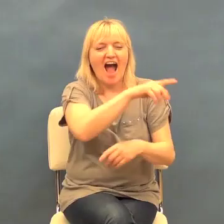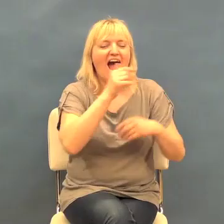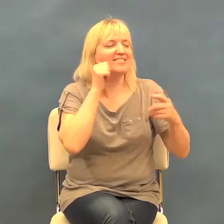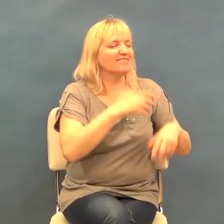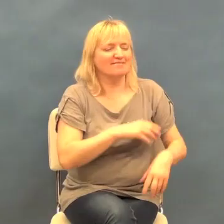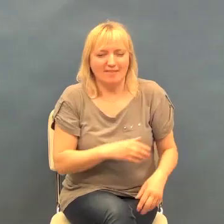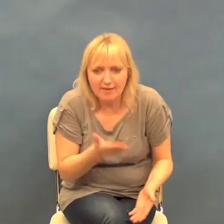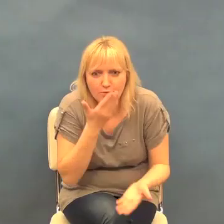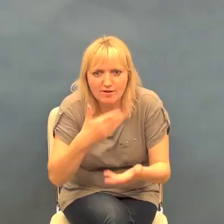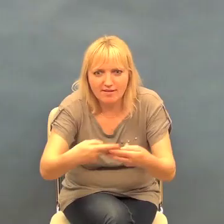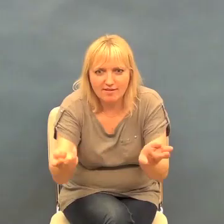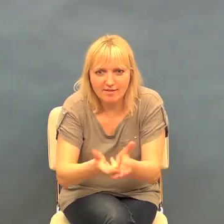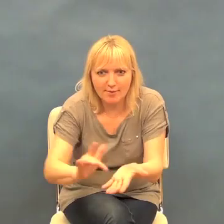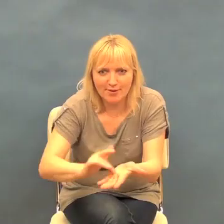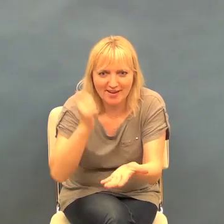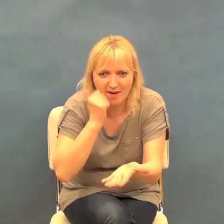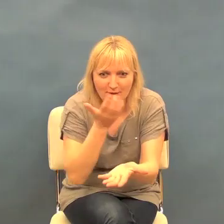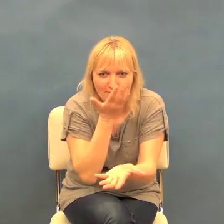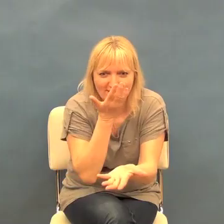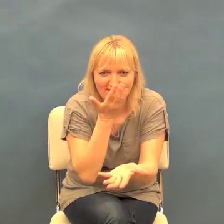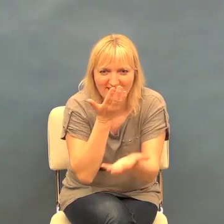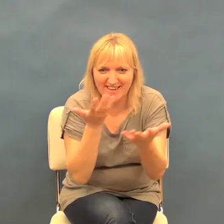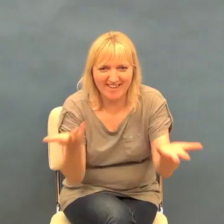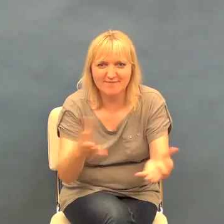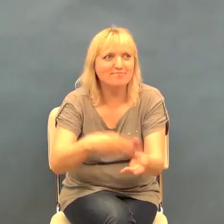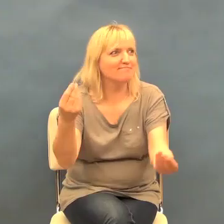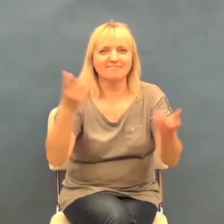A ta dziewczyna wraca i z zaskoczeniem zauważa, że miska jest pusta, nie ma jabłek.